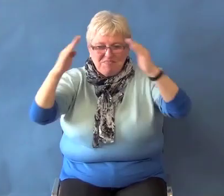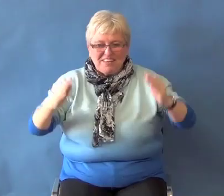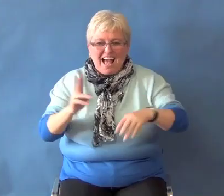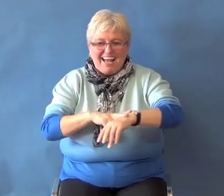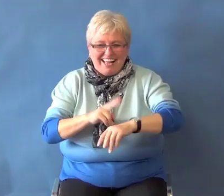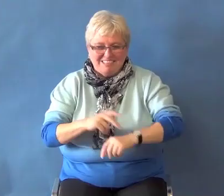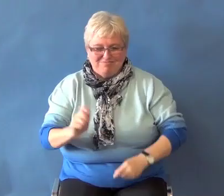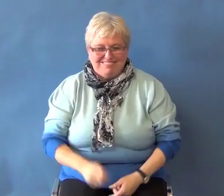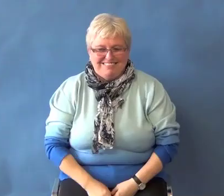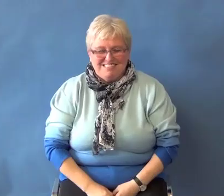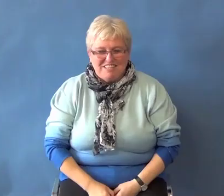Domek to budzik, zegar.